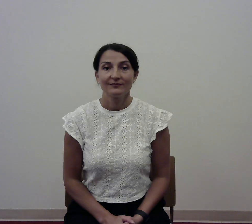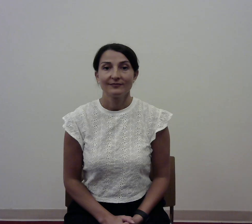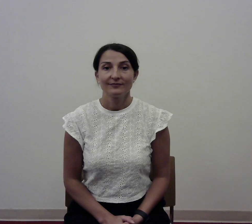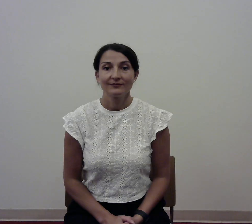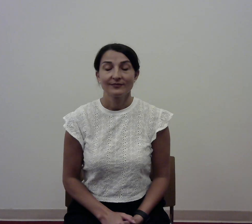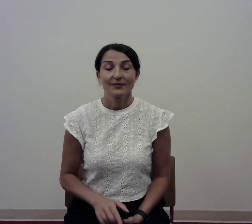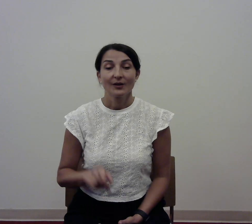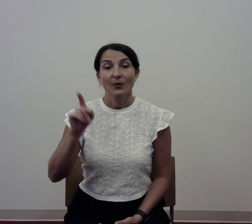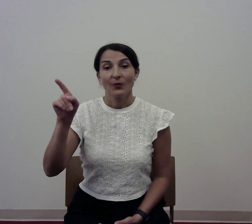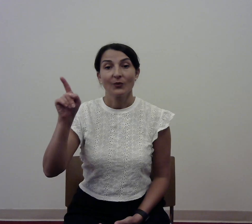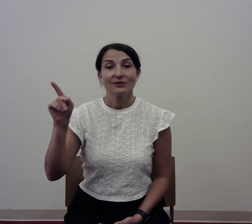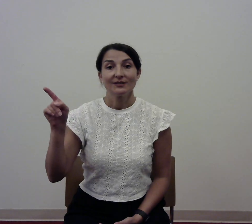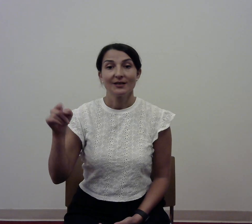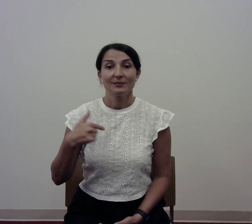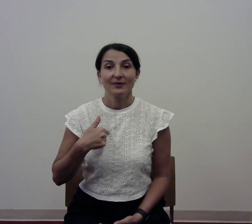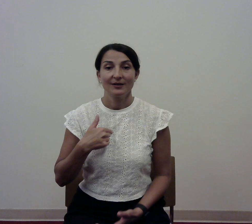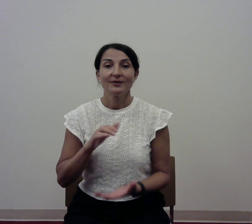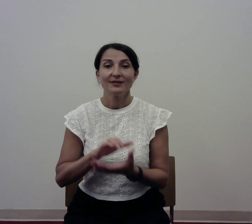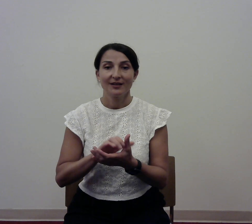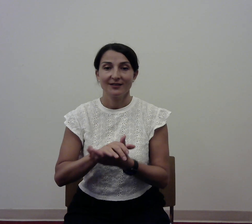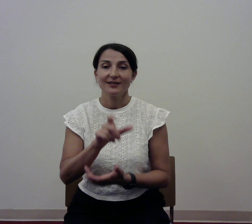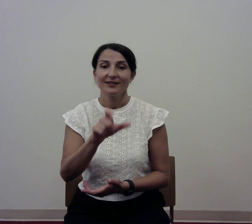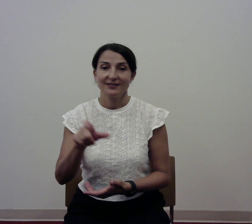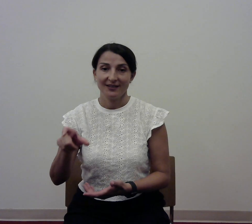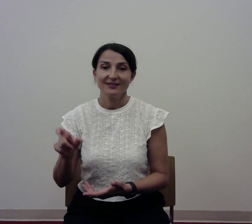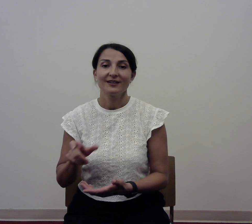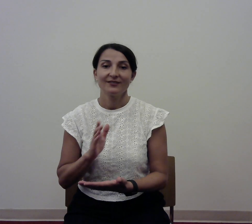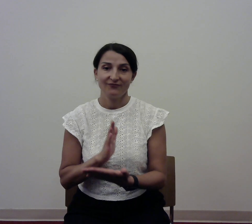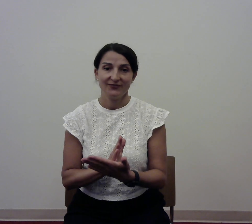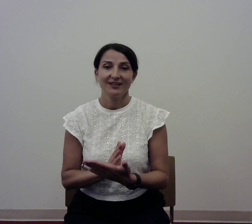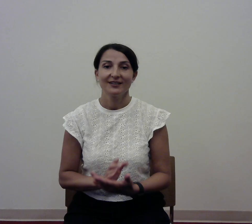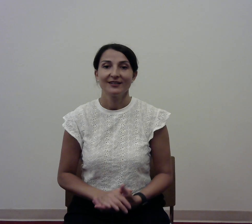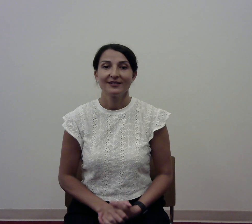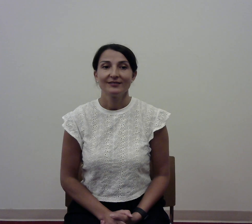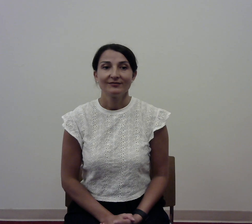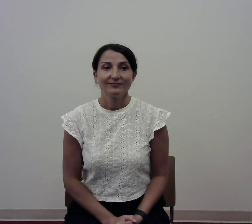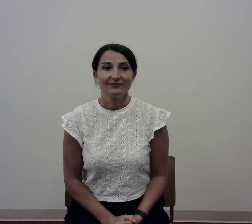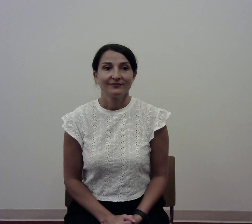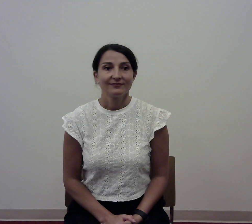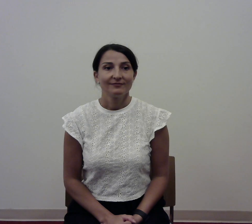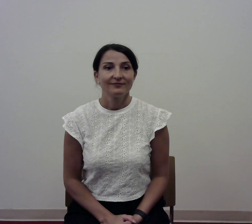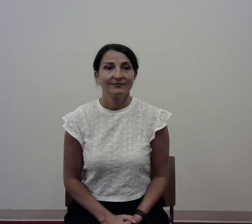Orda mənim tanıdığım insanlar var